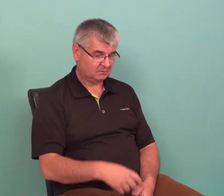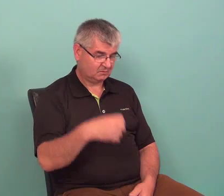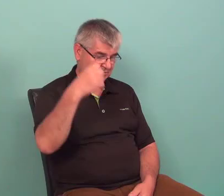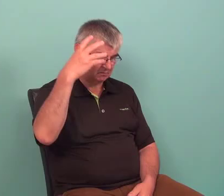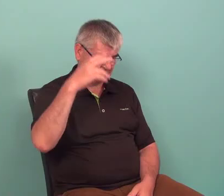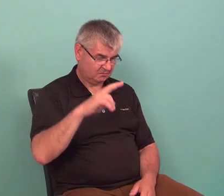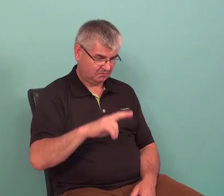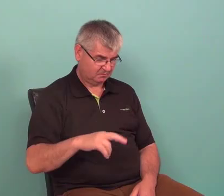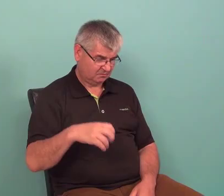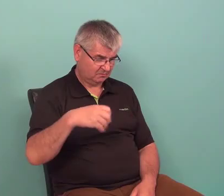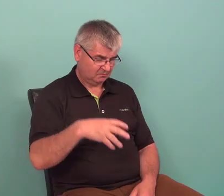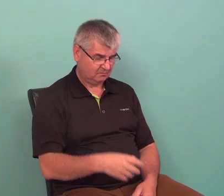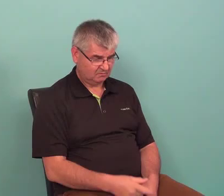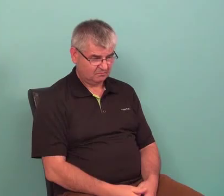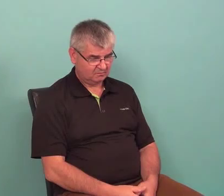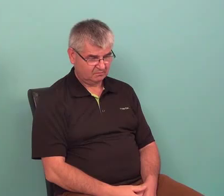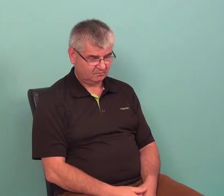Skreślony jest prysznic.